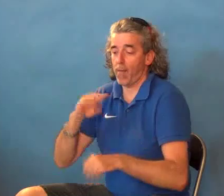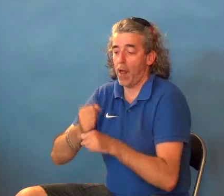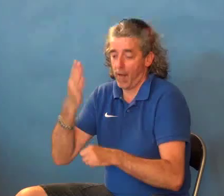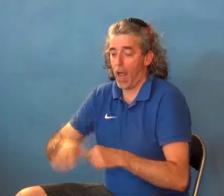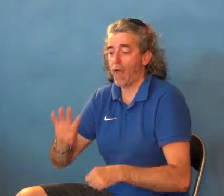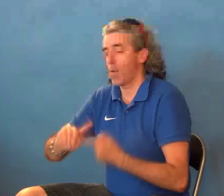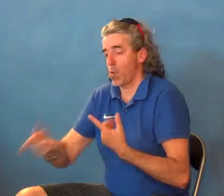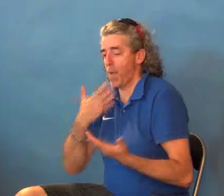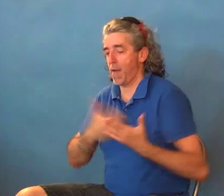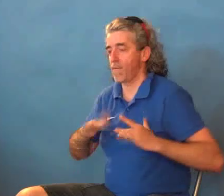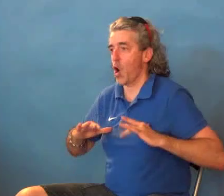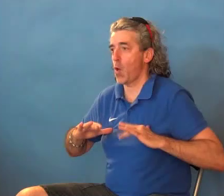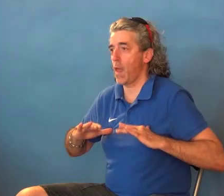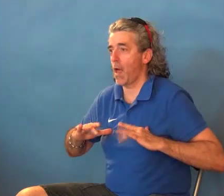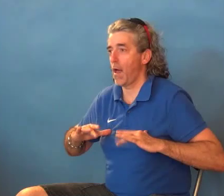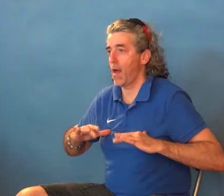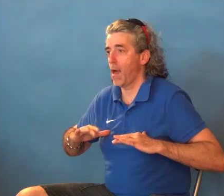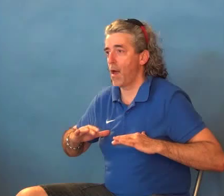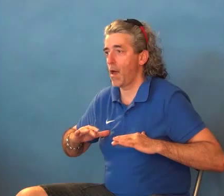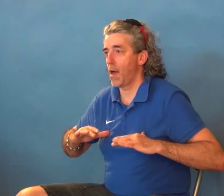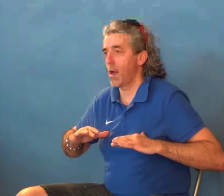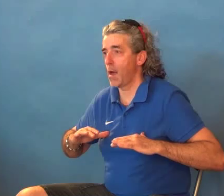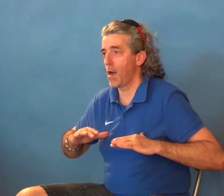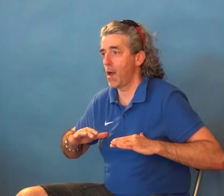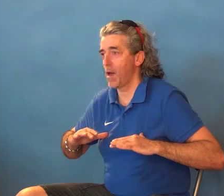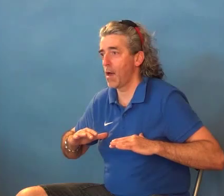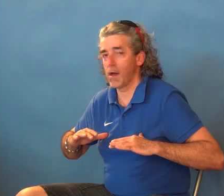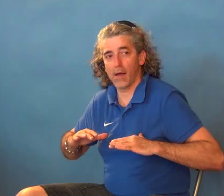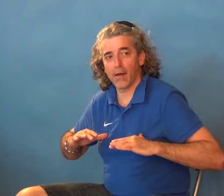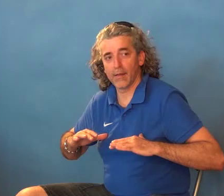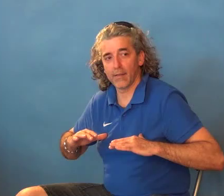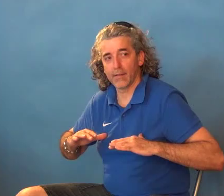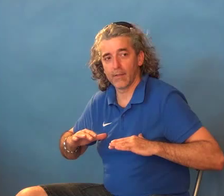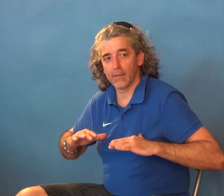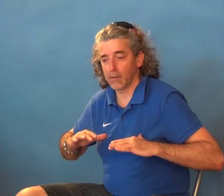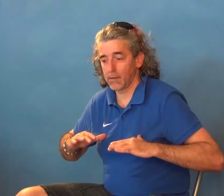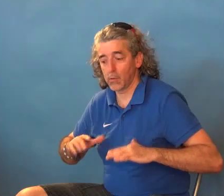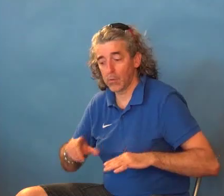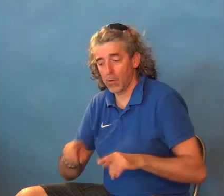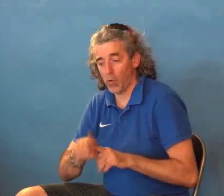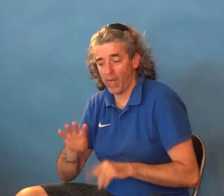Kończę pracę o czwartej, a później nie mam nic i mam wolne.